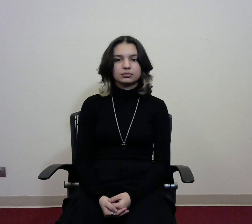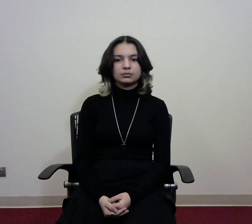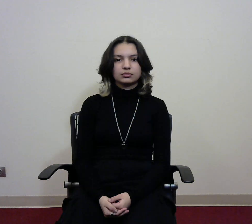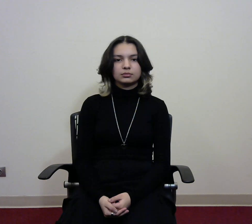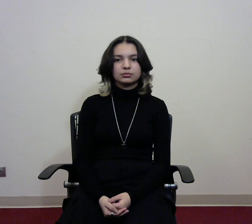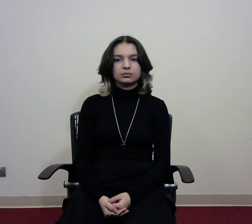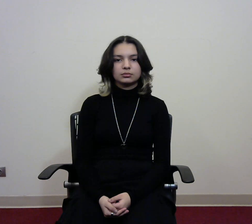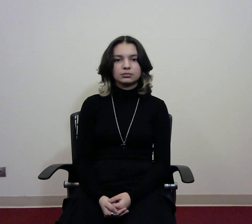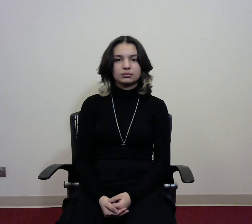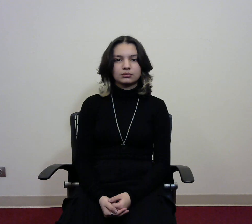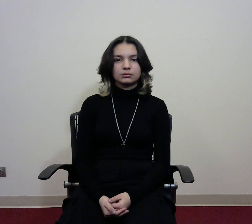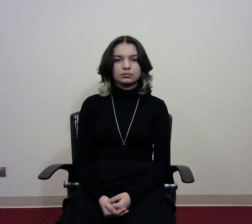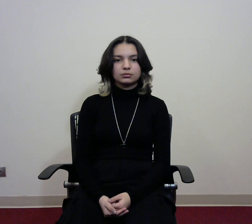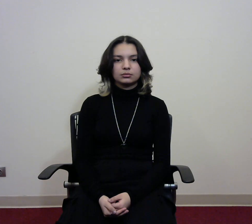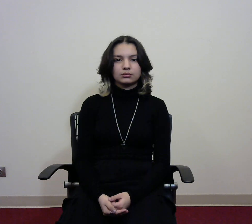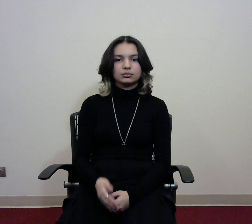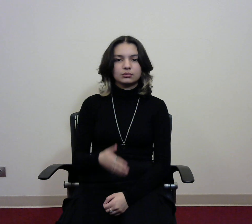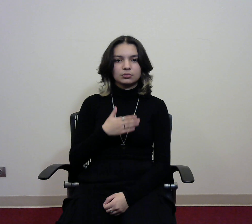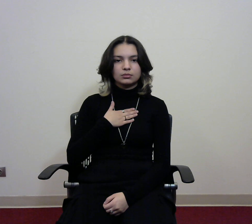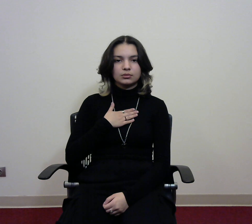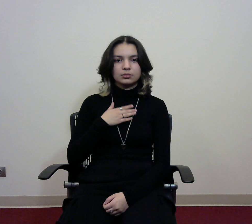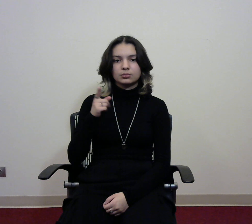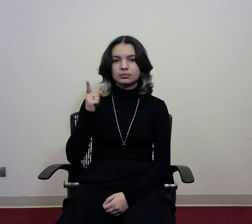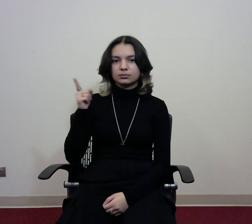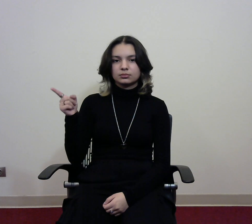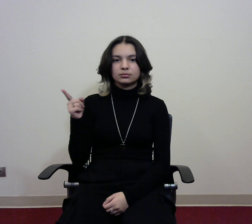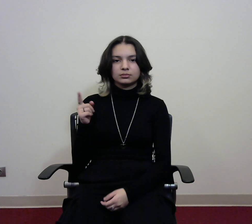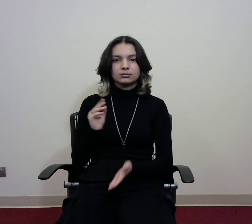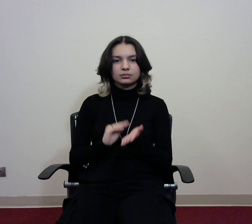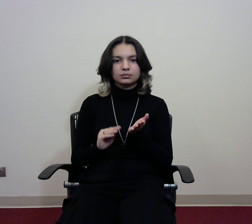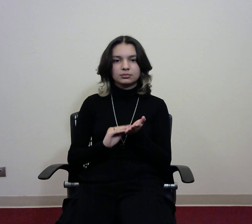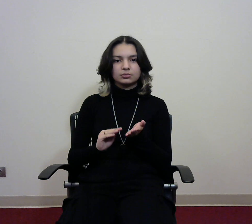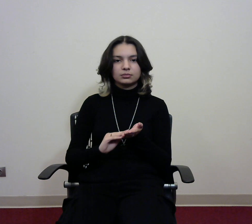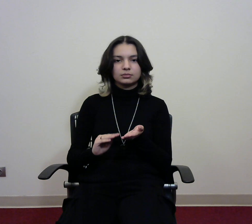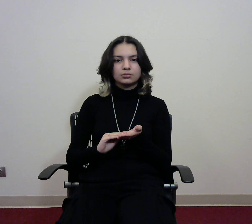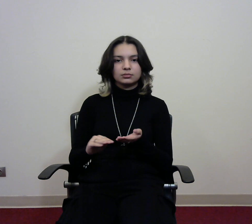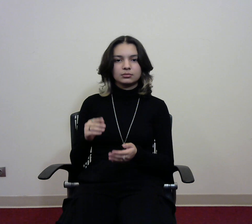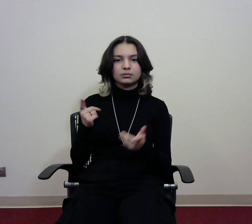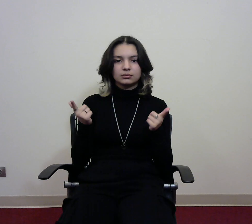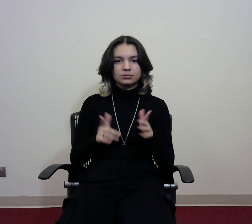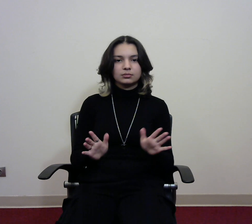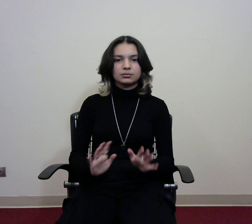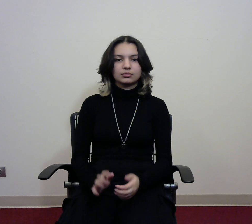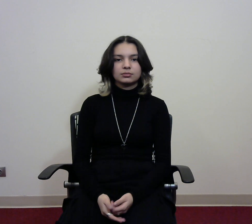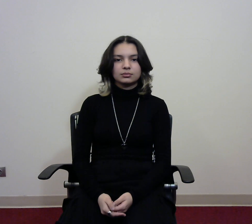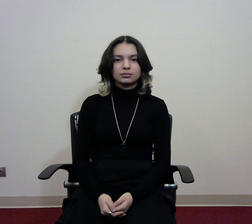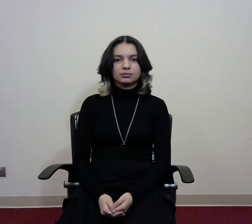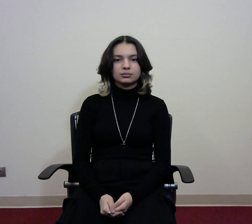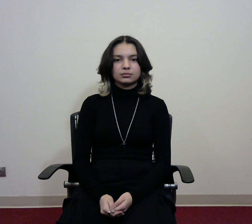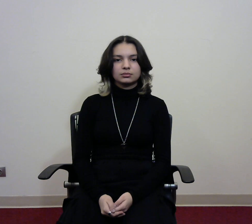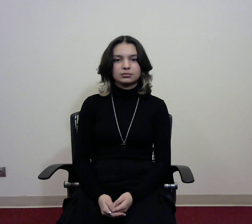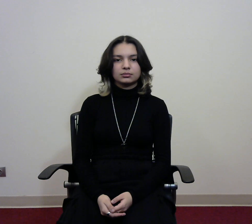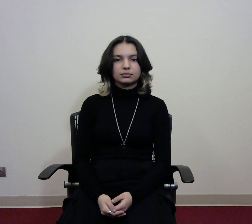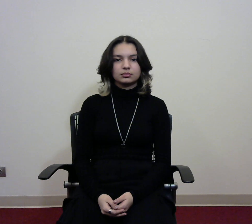Mən onun yazdıqları ilə razı deyiləm